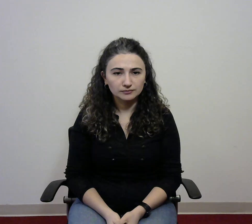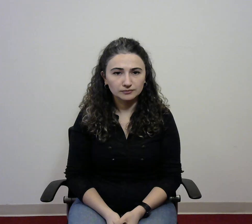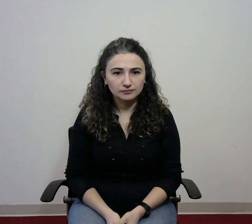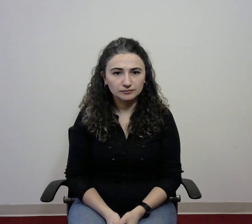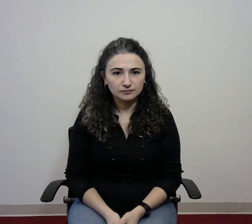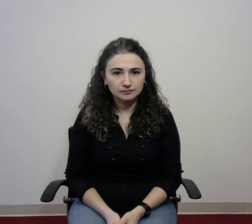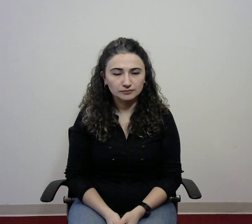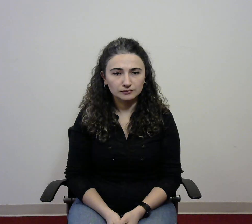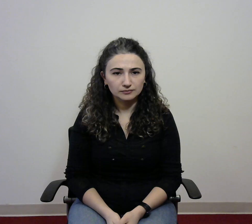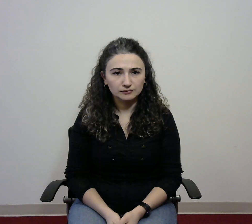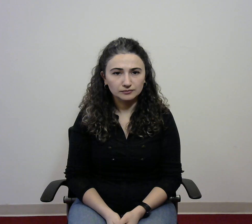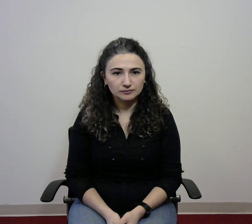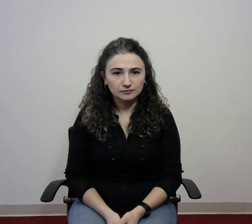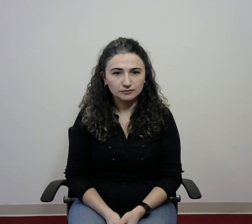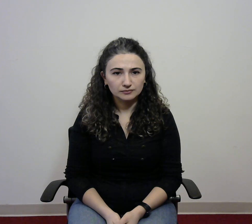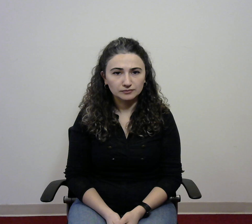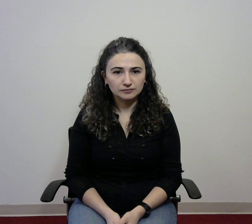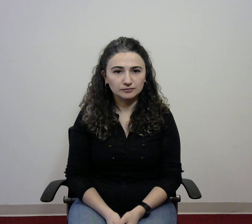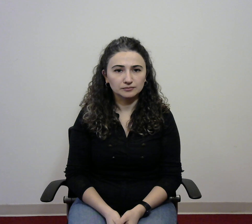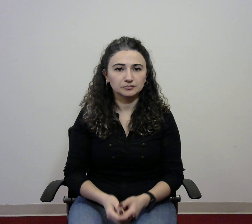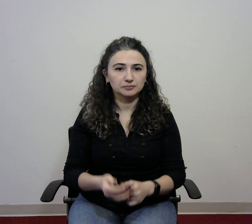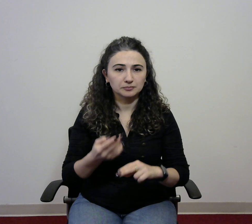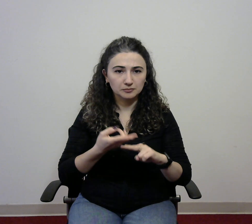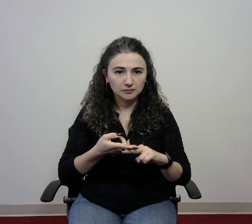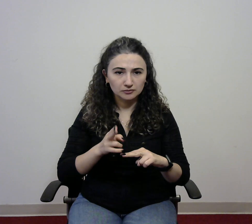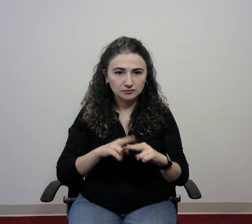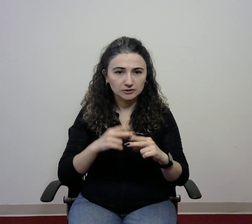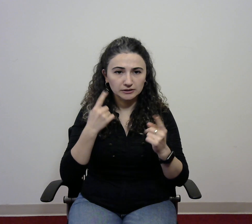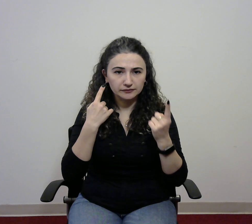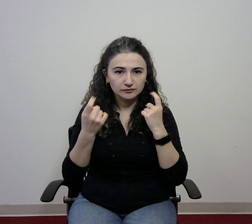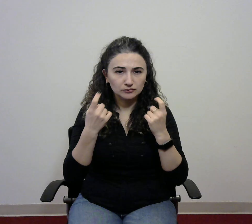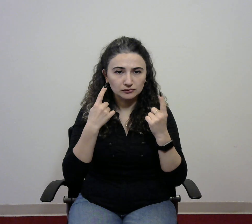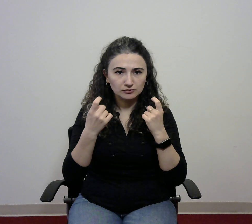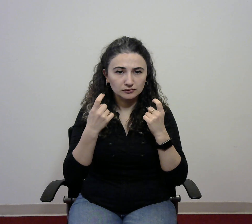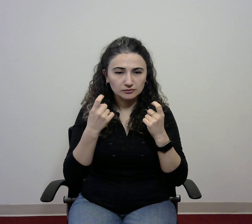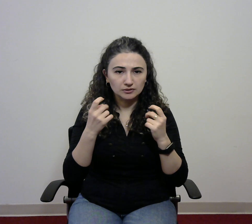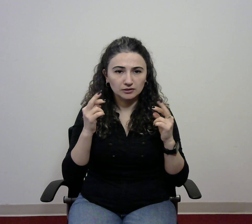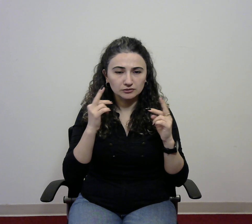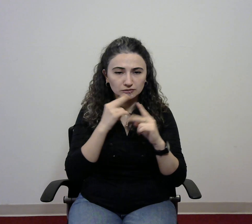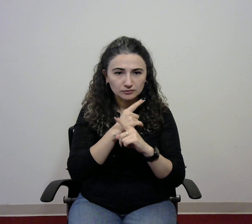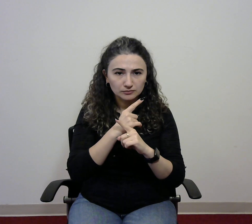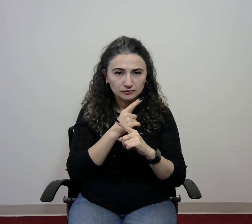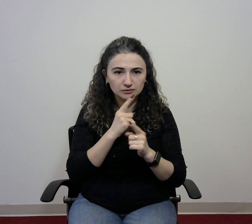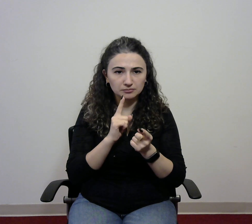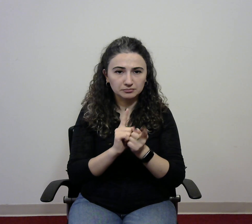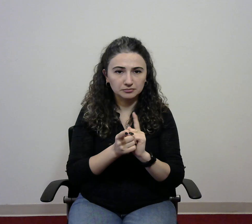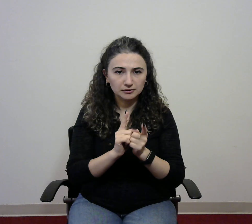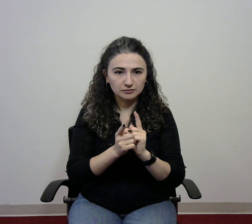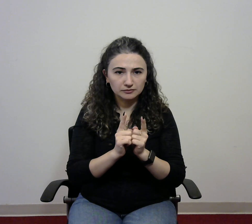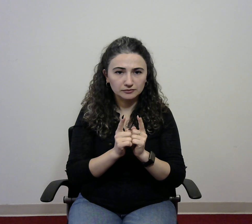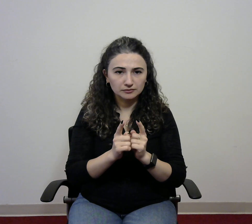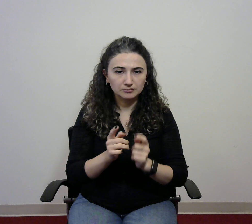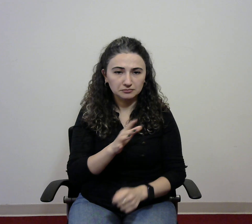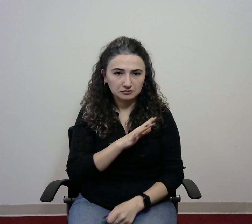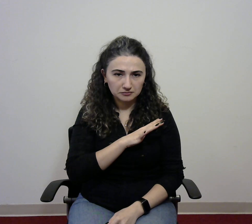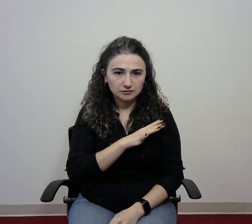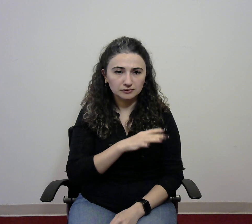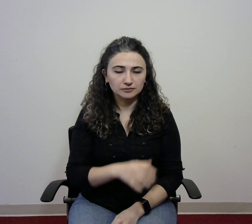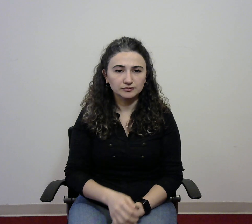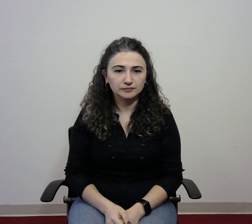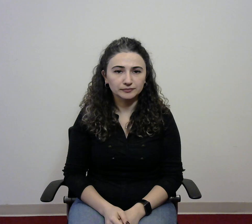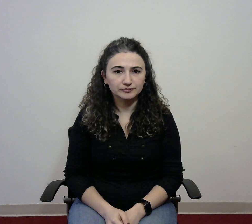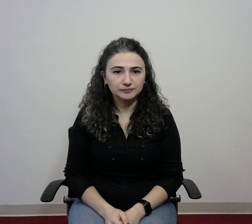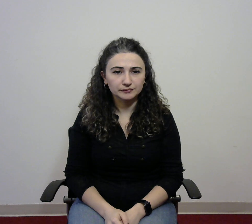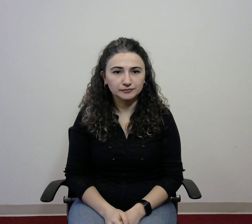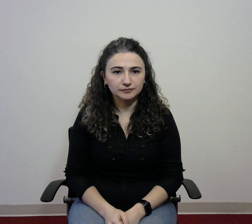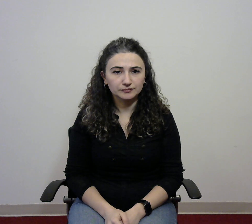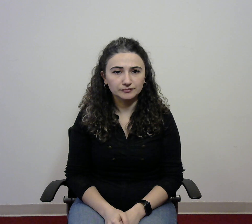Bu məlumat səhv tərcümə olunub